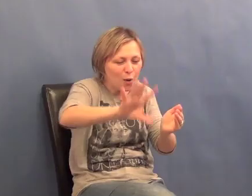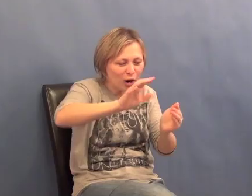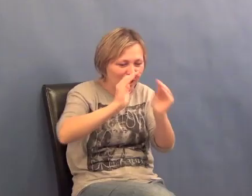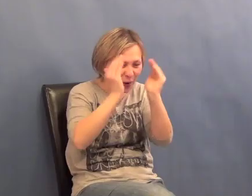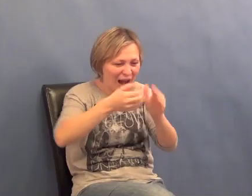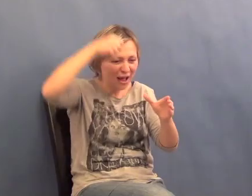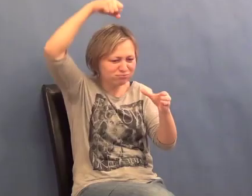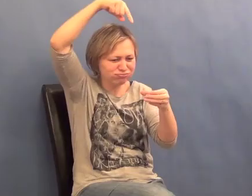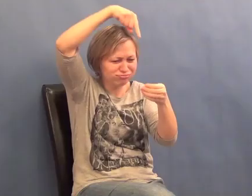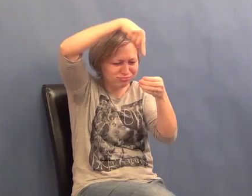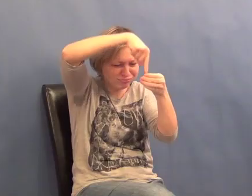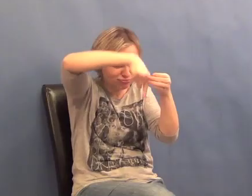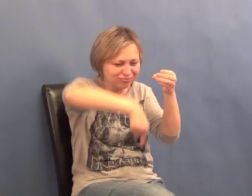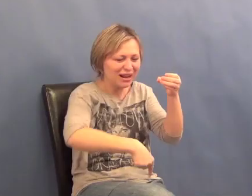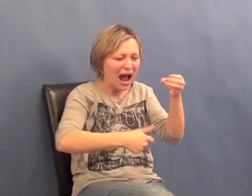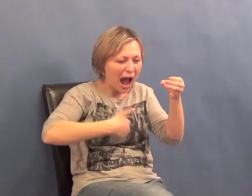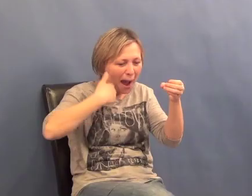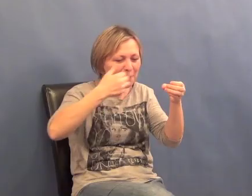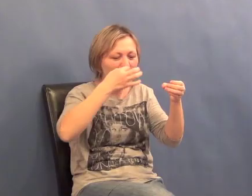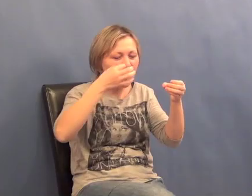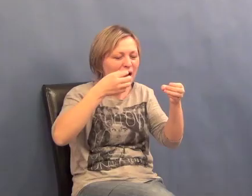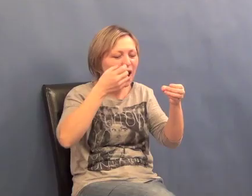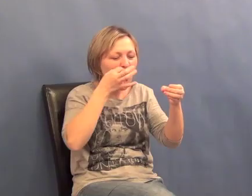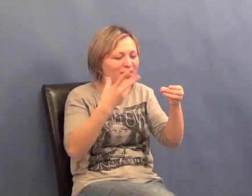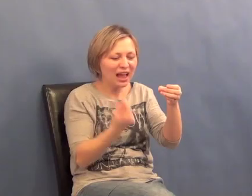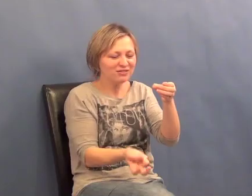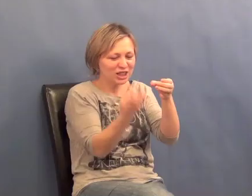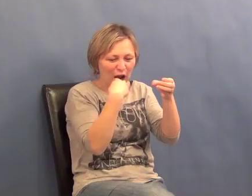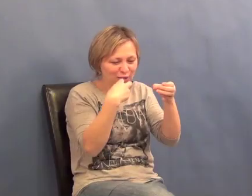Ta kula jest w rurze i spada na dół, żeby zablokować kota.